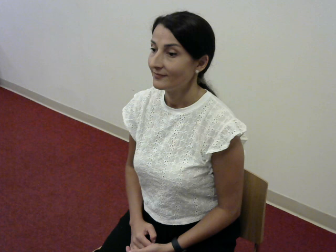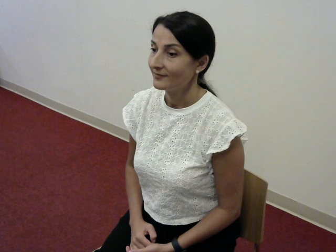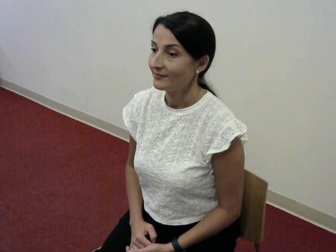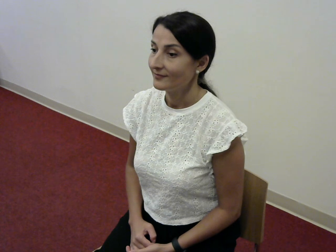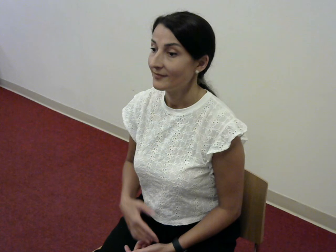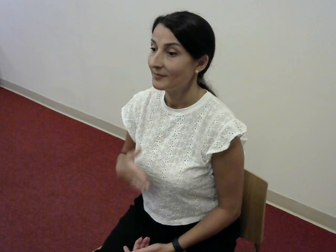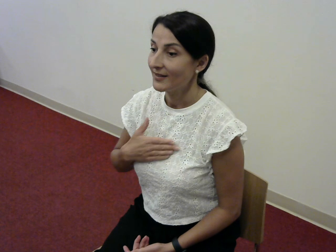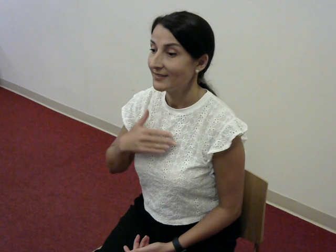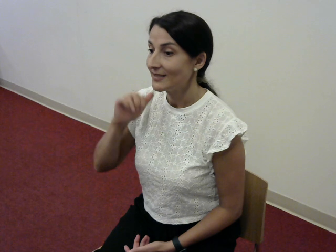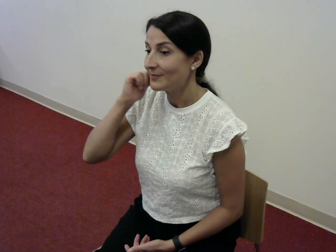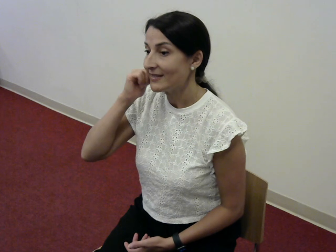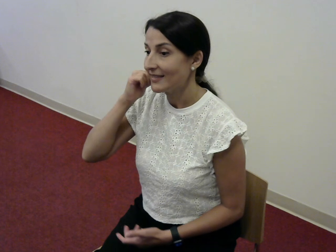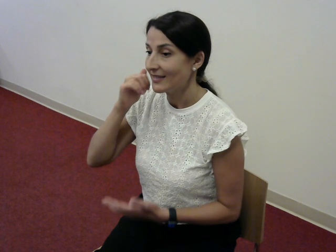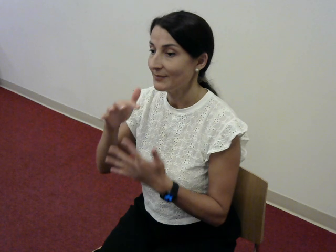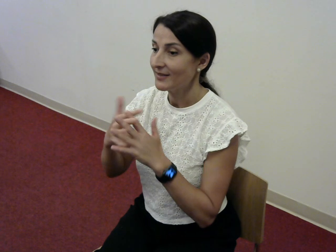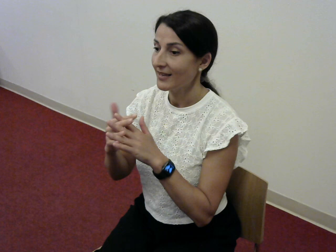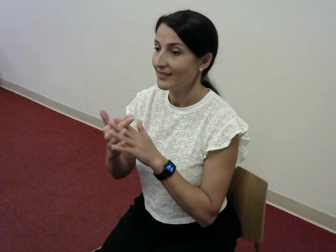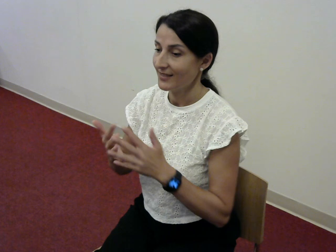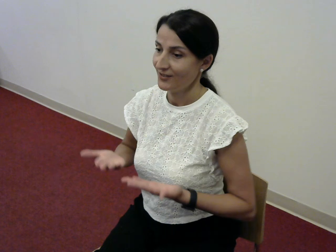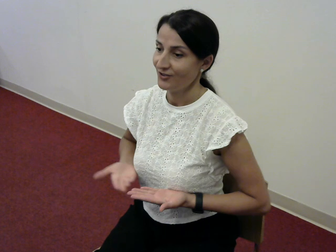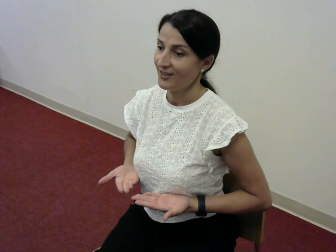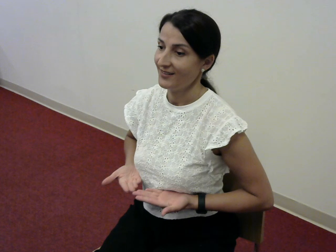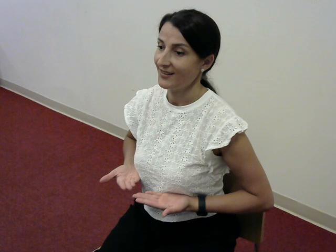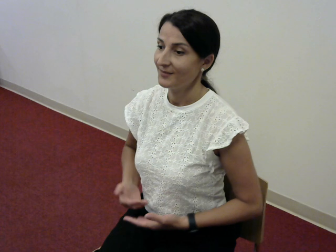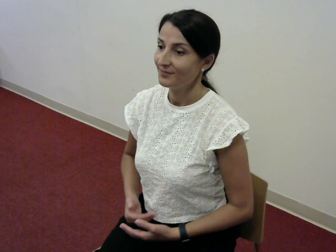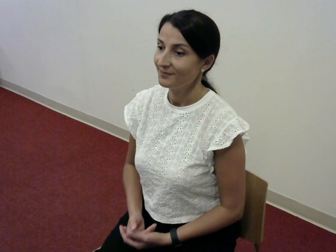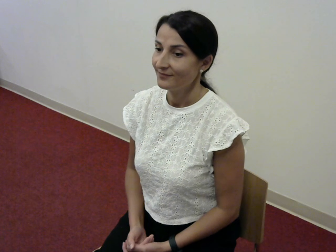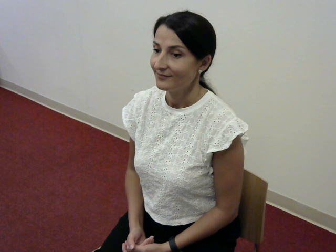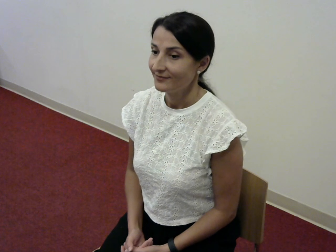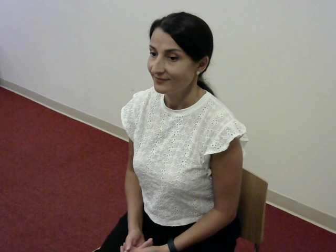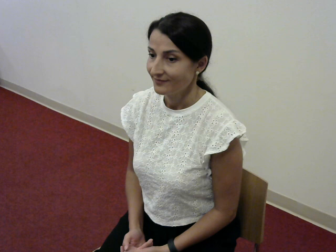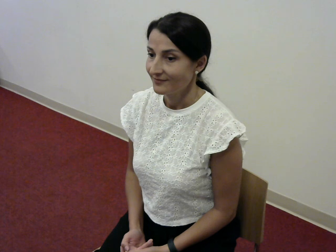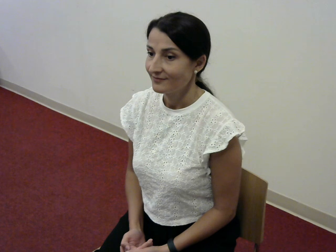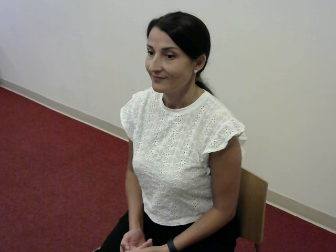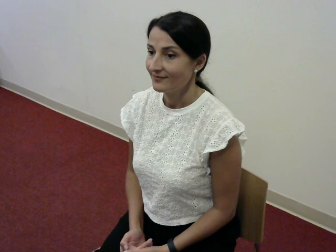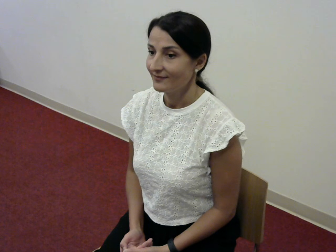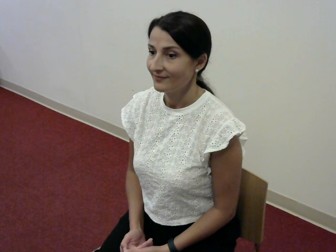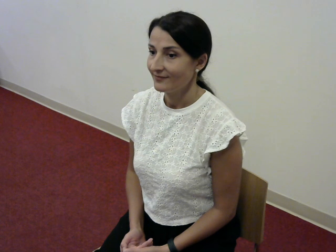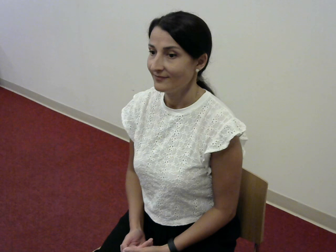Mənim nənəm kənddə yaşayır